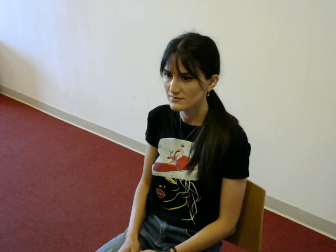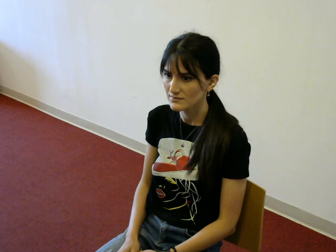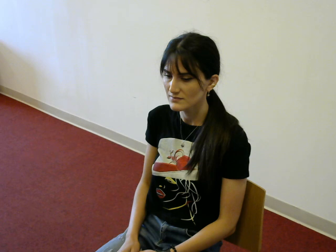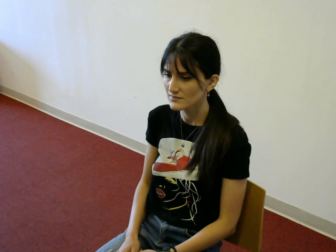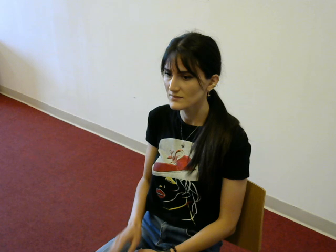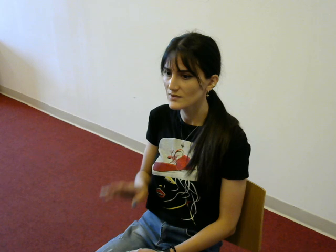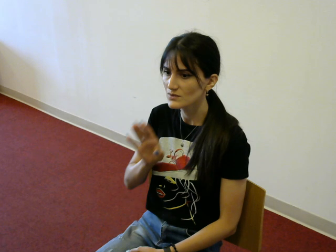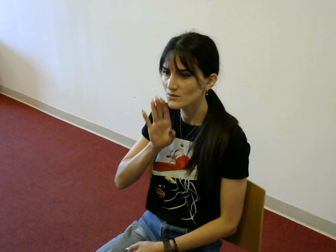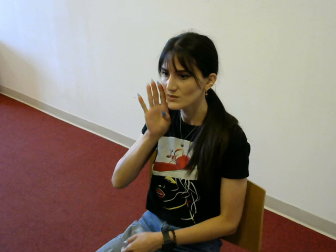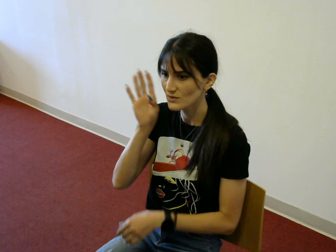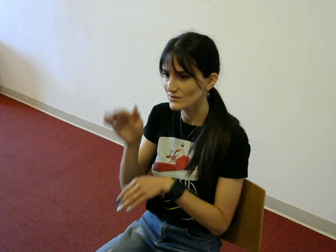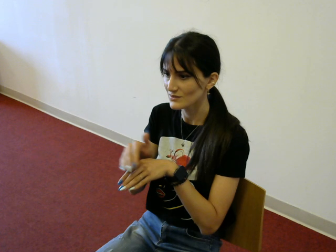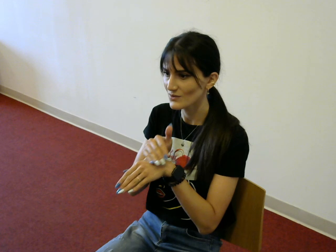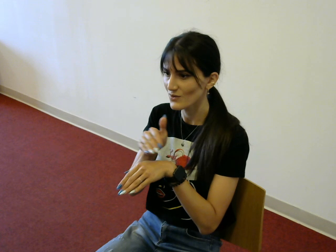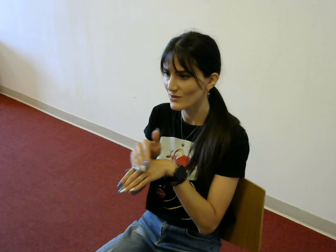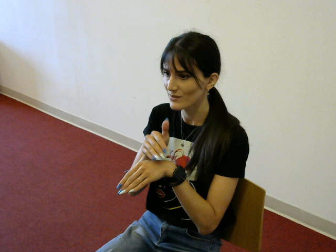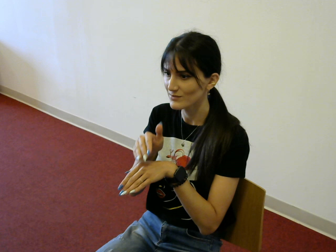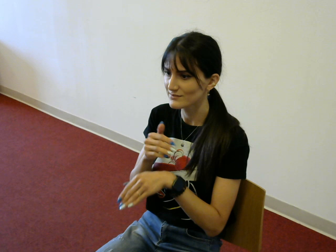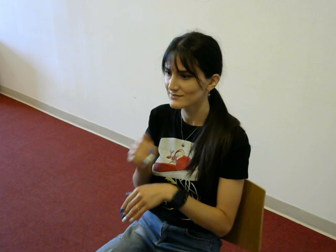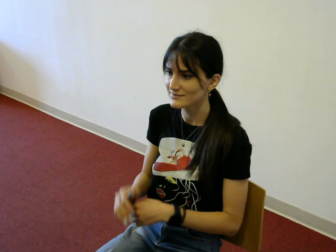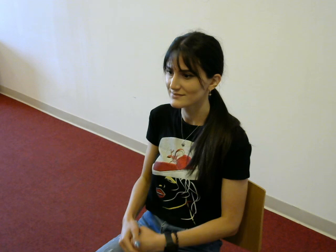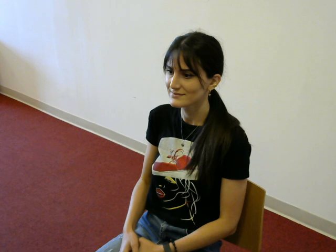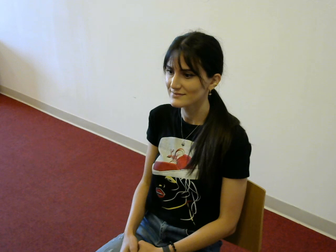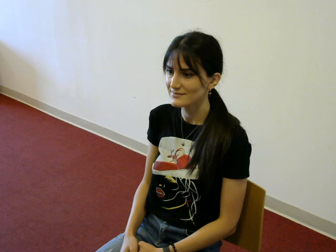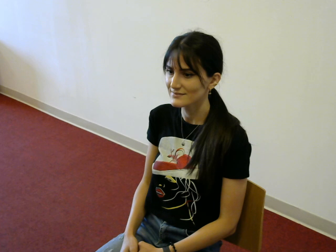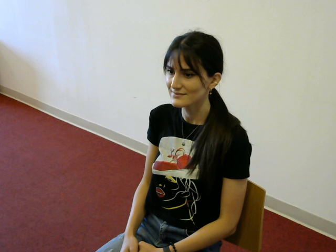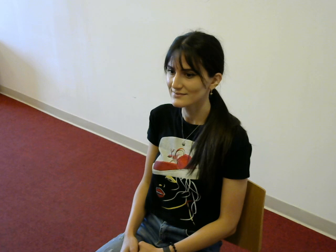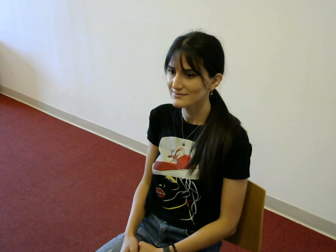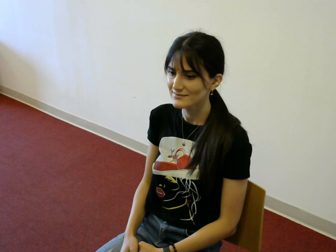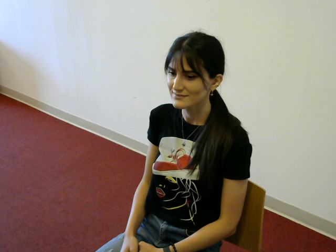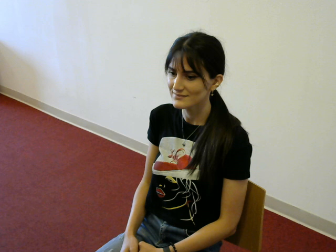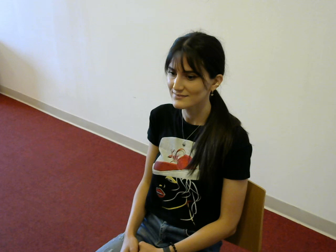Sabahınız xeyir